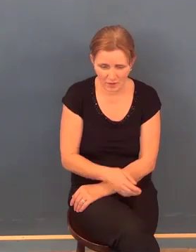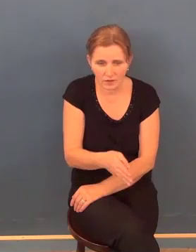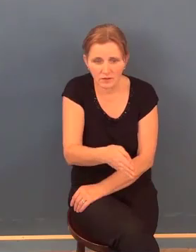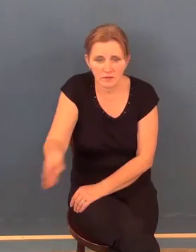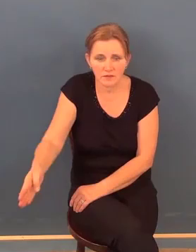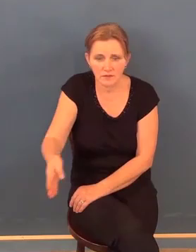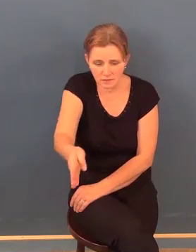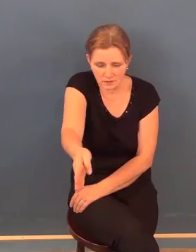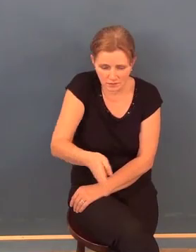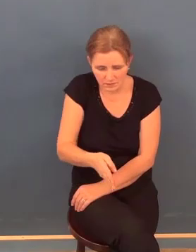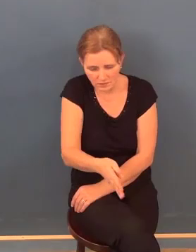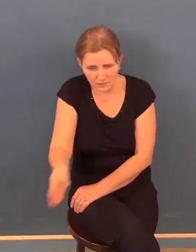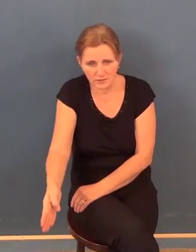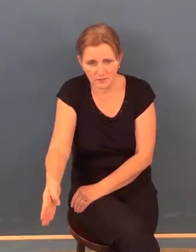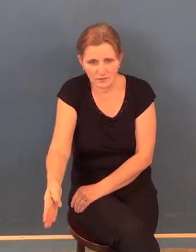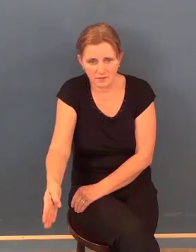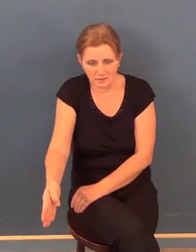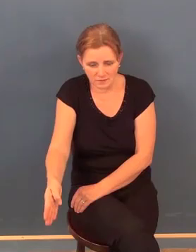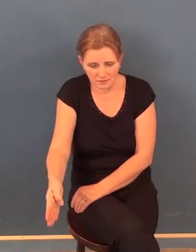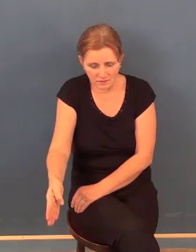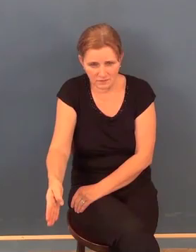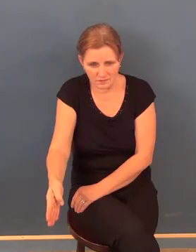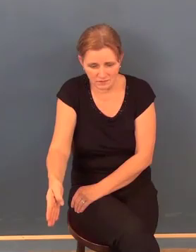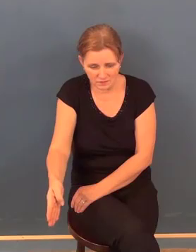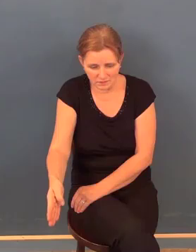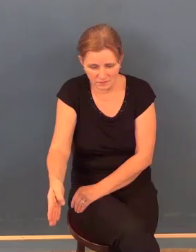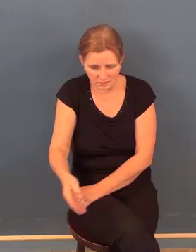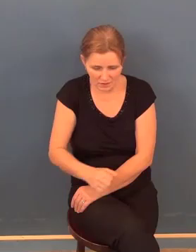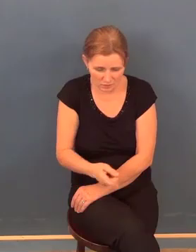Poza wyznaczoną linią.